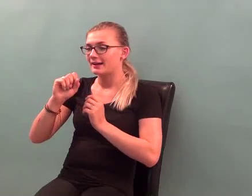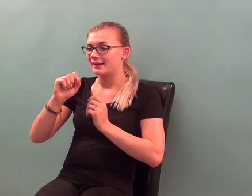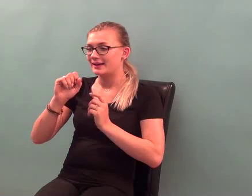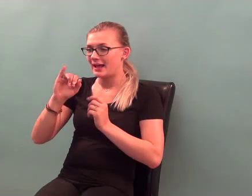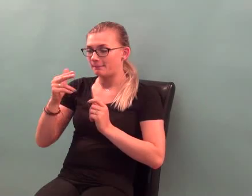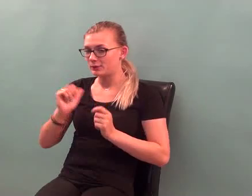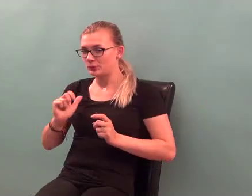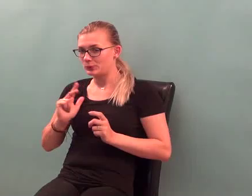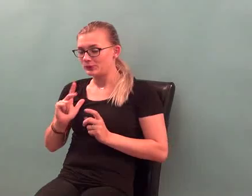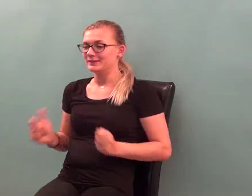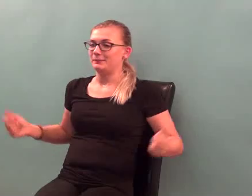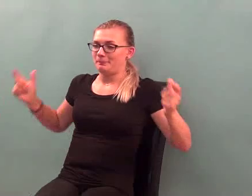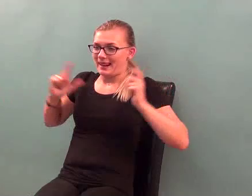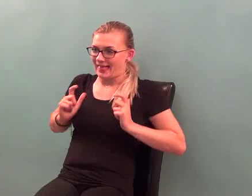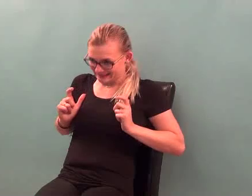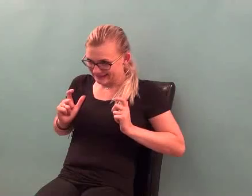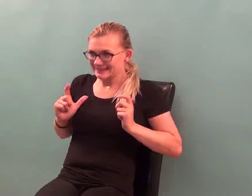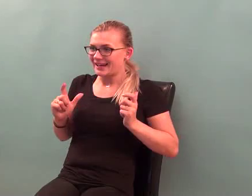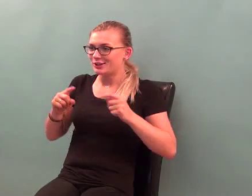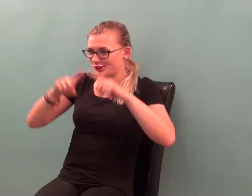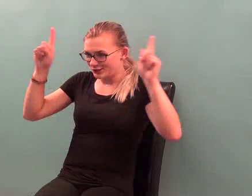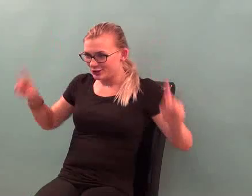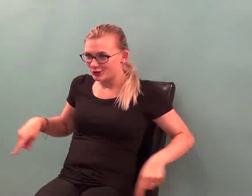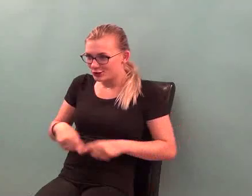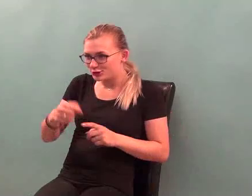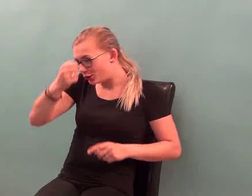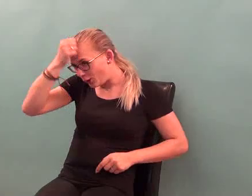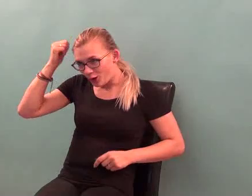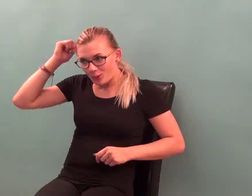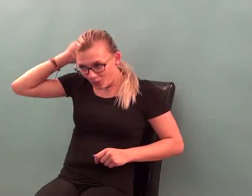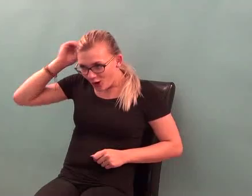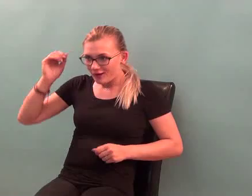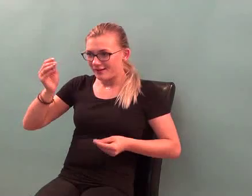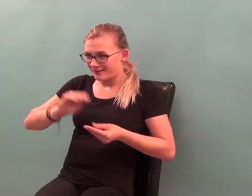Chaplin czeka chwilę, a potem zakłada plecak, plecak z taflami szkła.